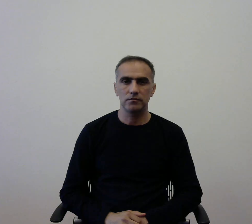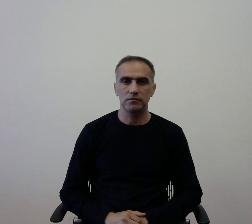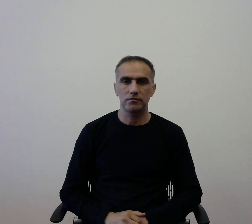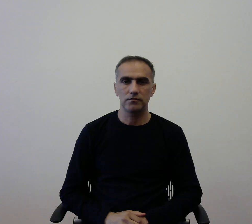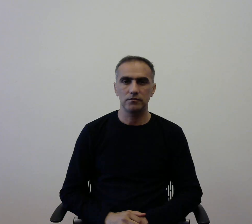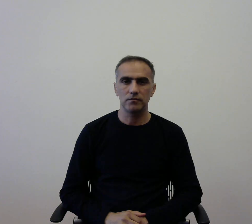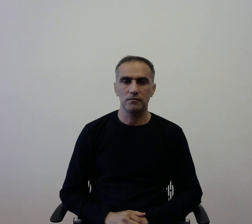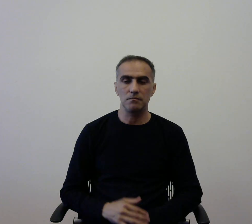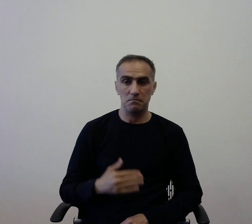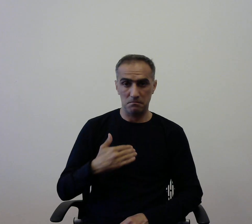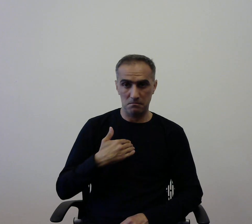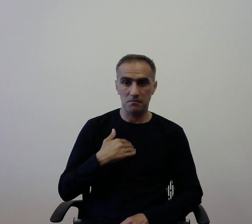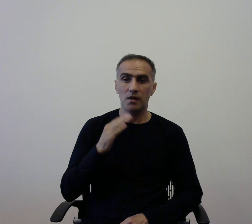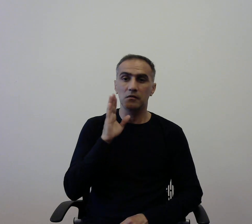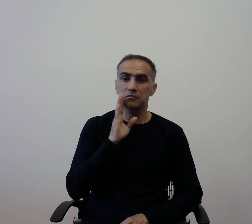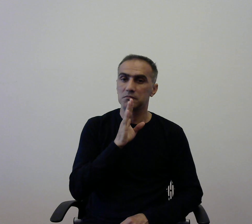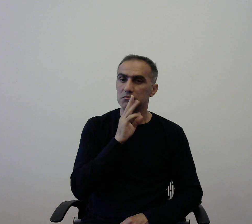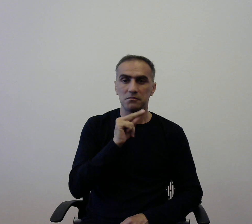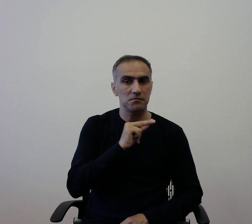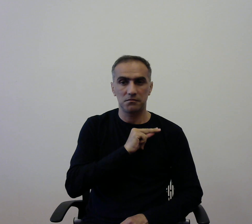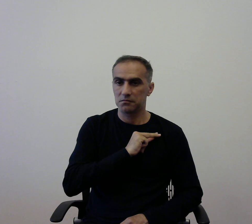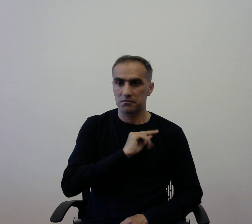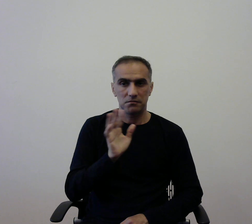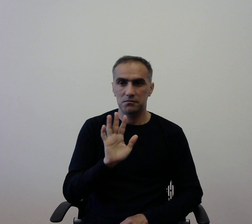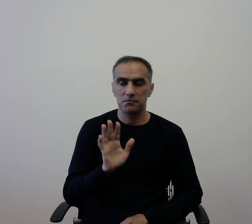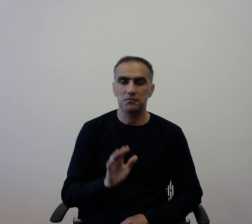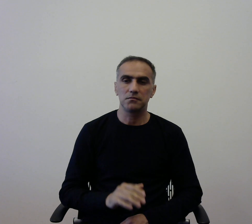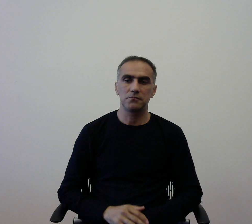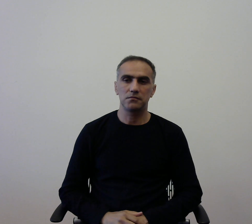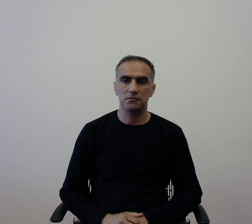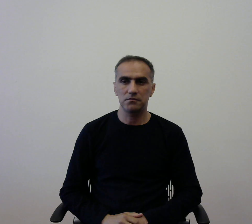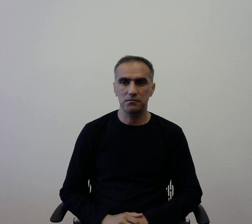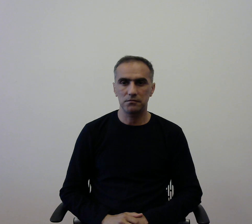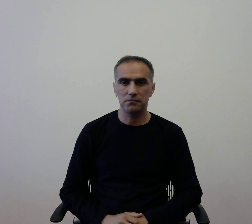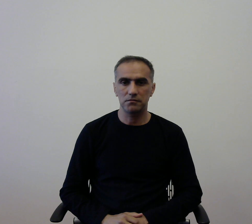Mənim anam işsizdir